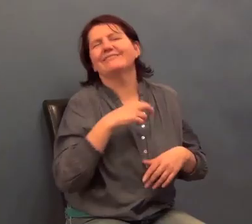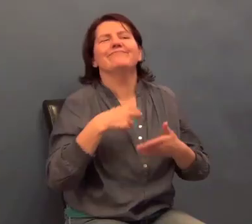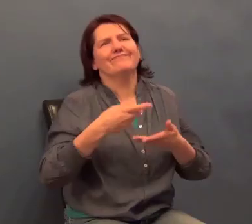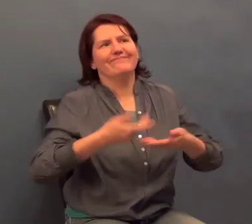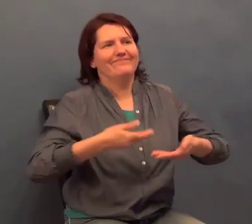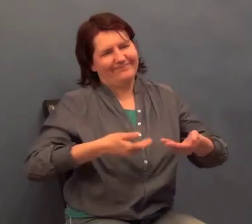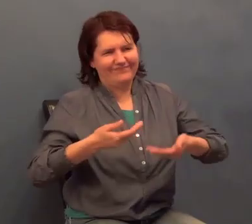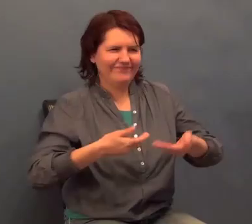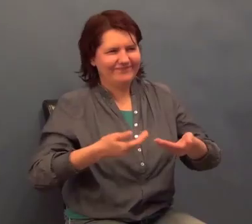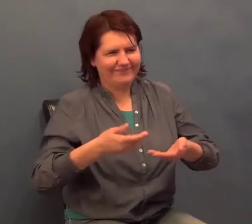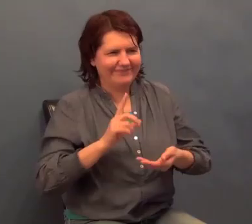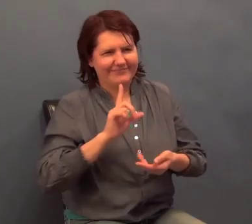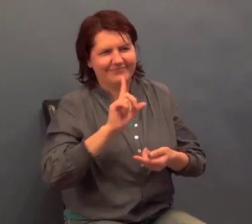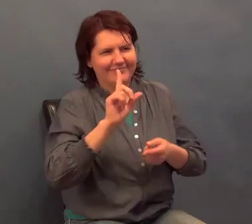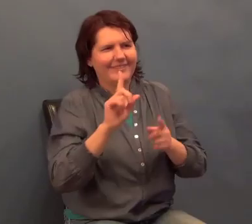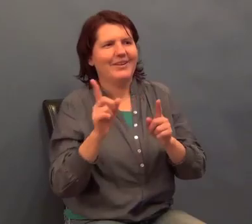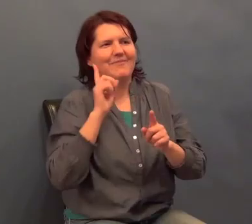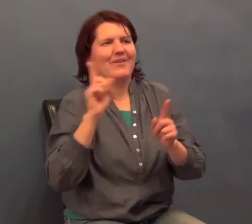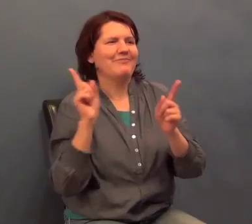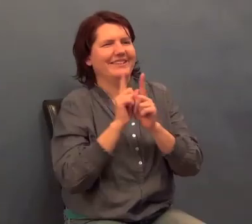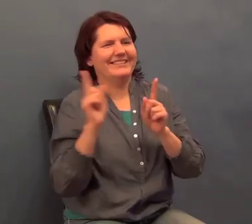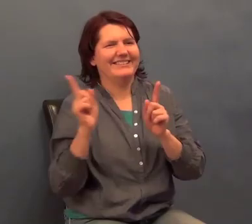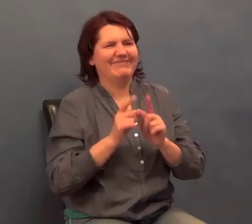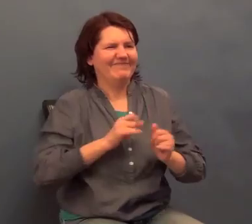Idzie, a chłopiec podchodzi do niego, ale Charlie Chaplin odgania go nogą.